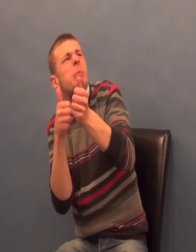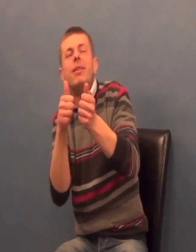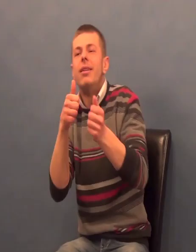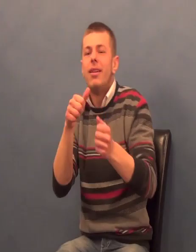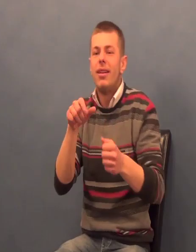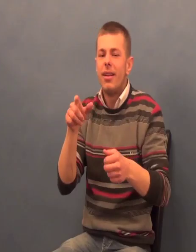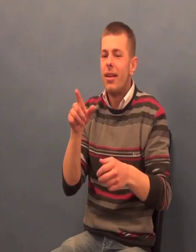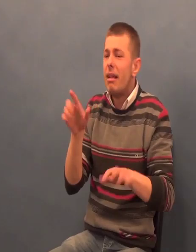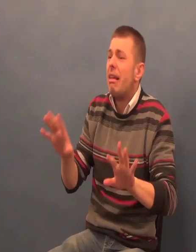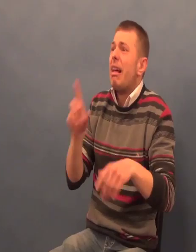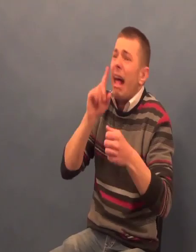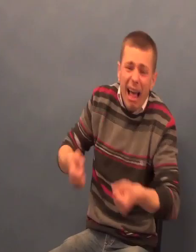Przerażony chłopiec siedzi na jeleniu i trzyma jego rogi.